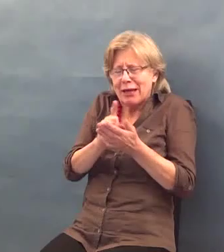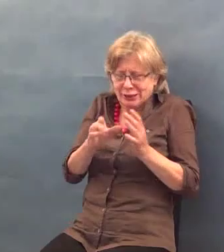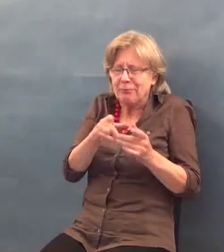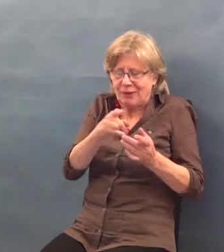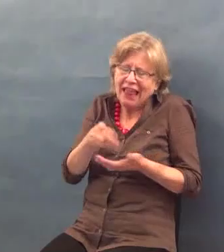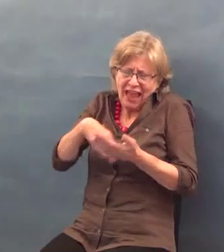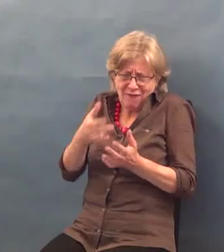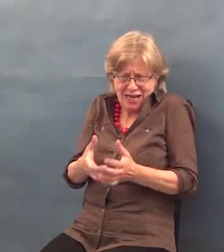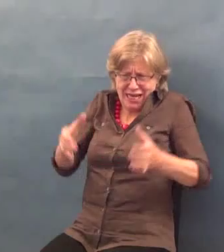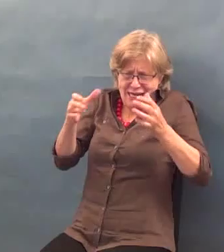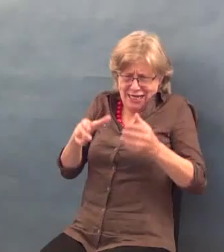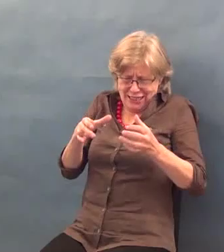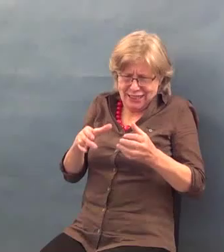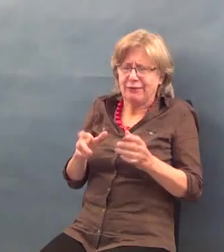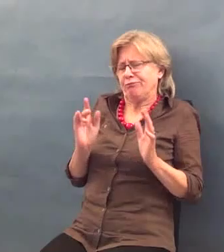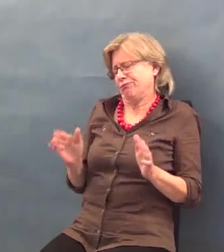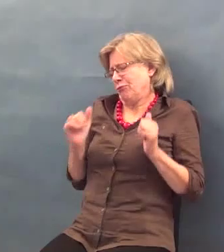Mysz przyniosła pełny talerz.